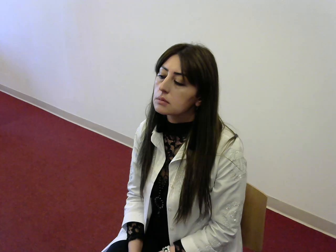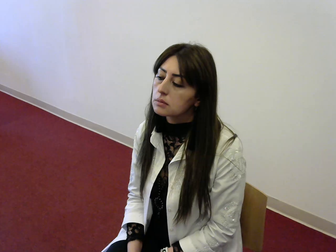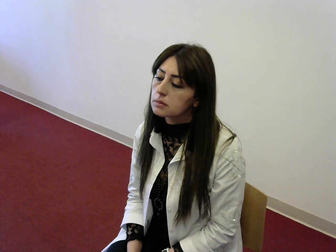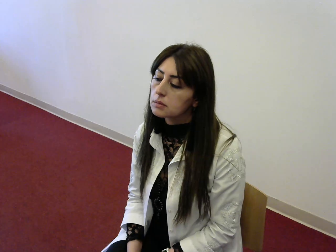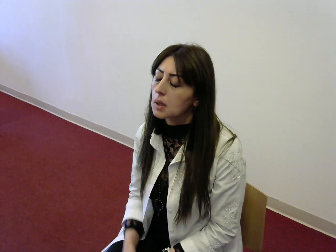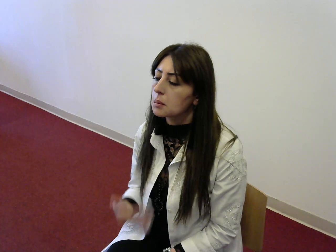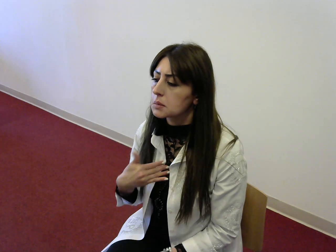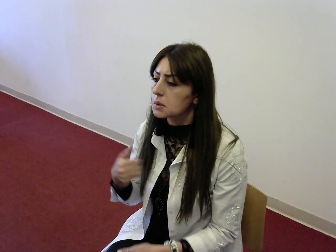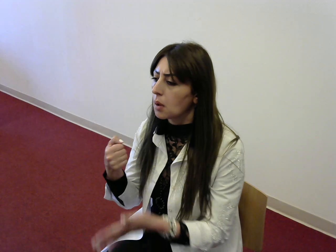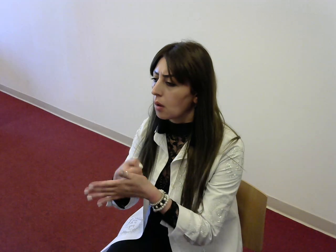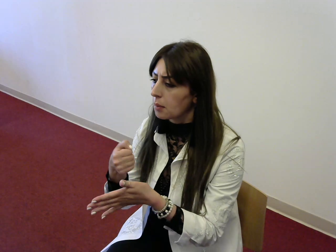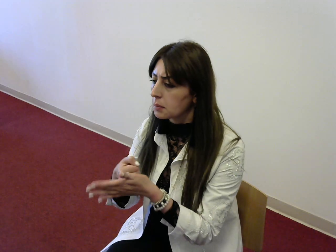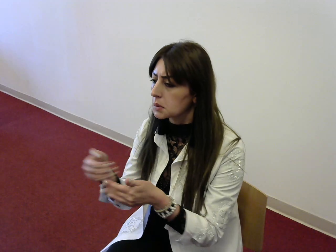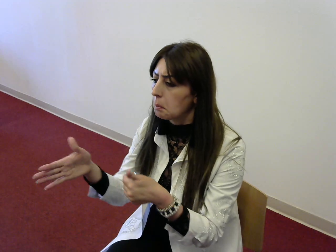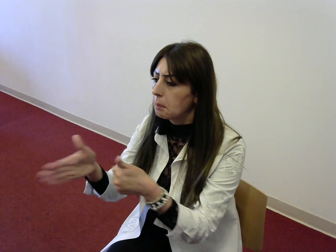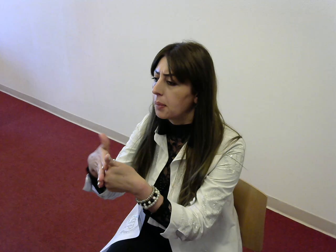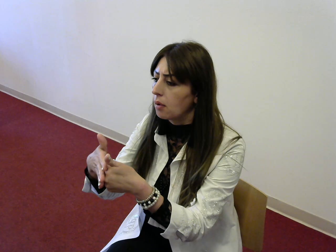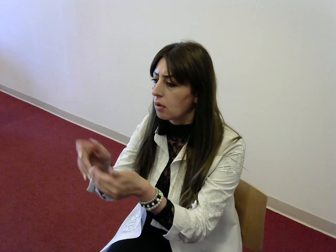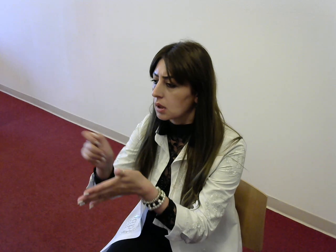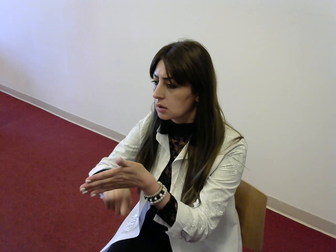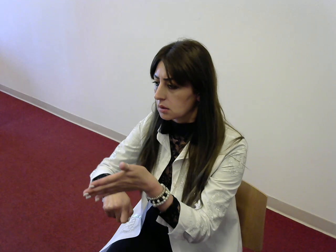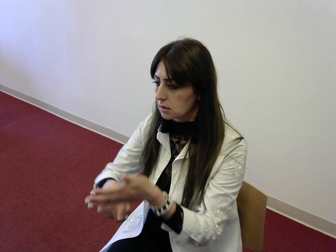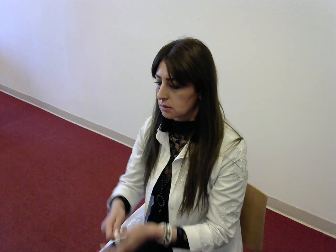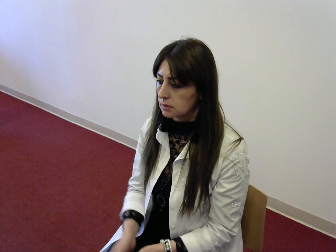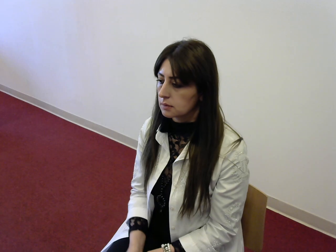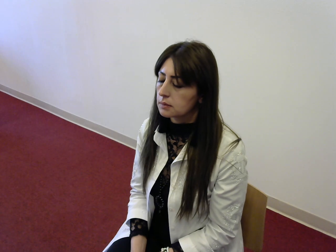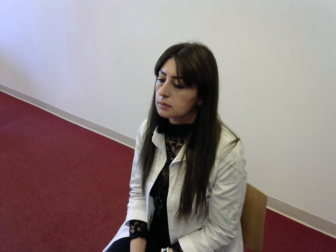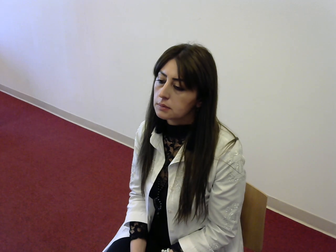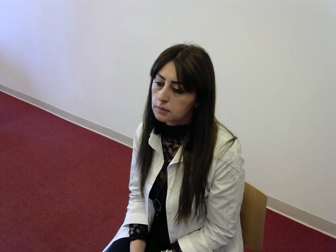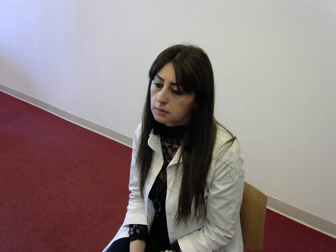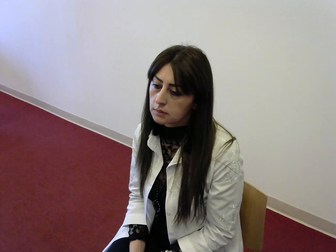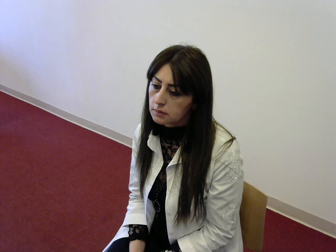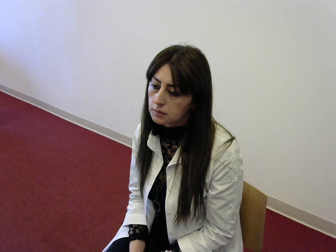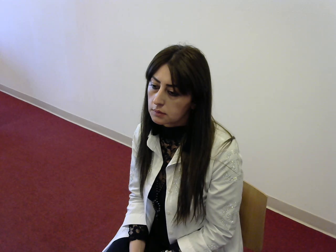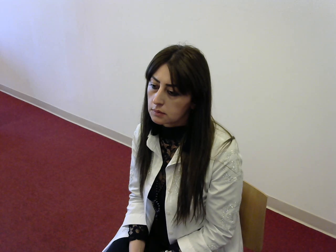Bizim qapımız bağlıdır